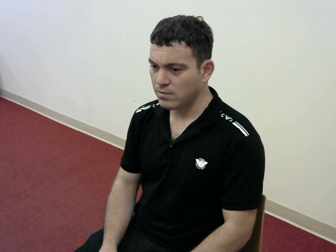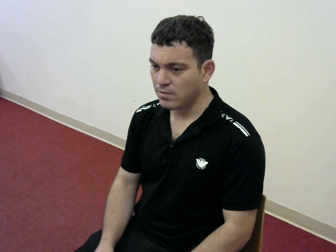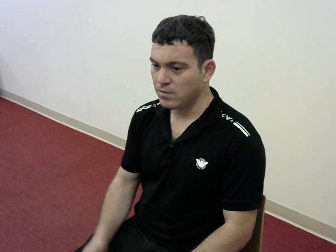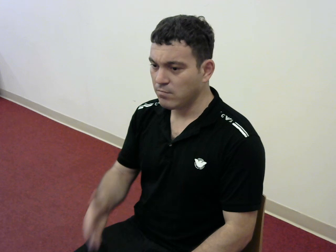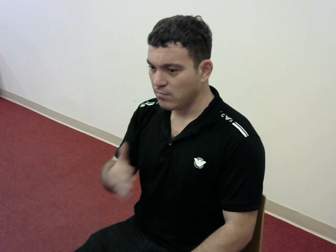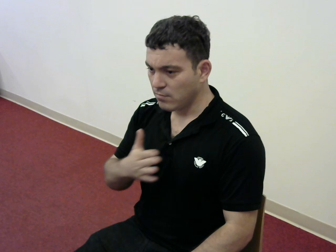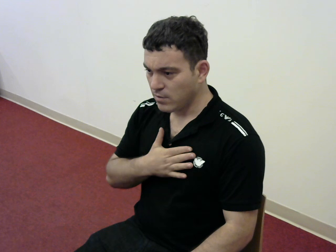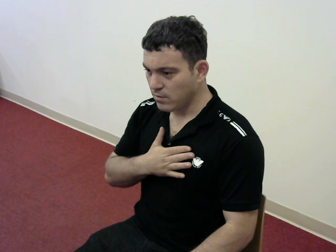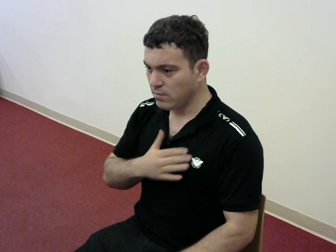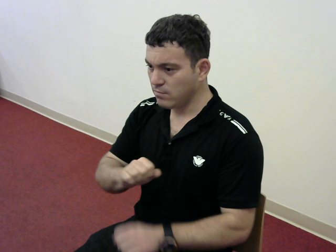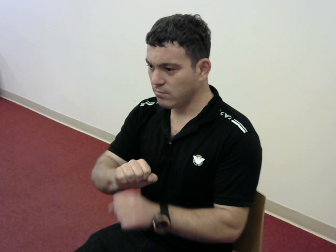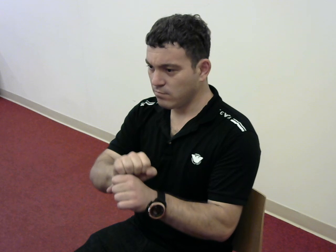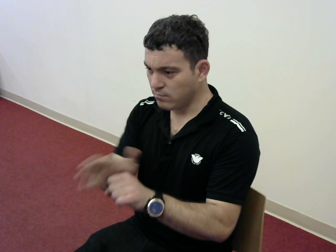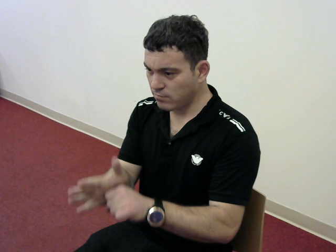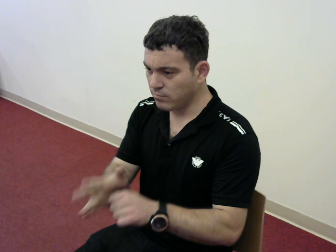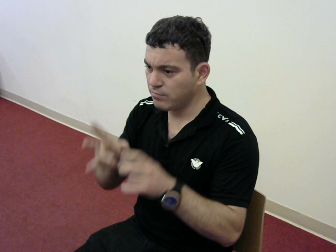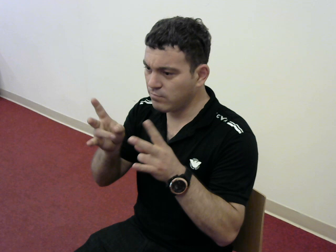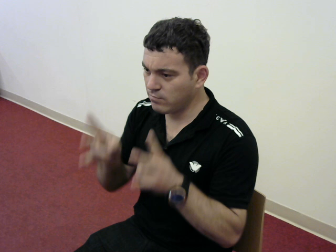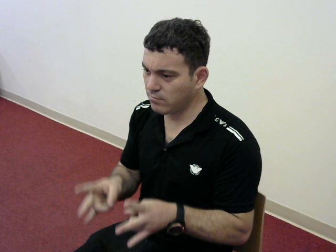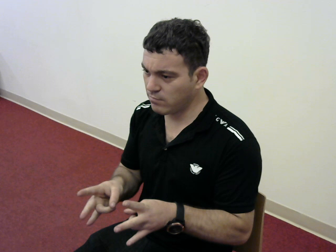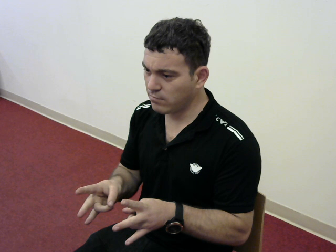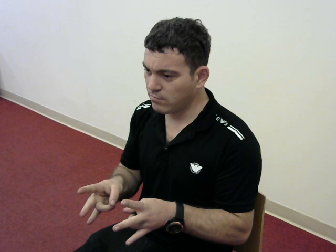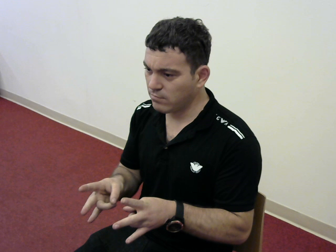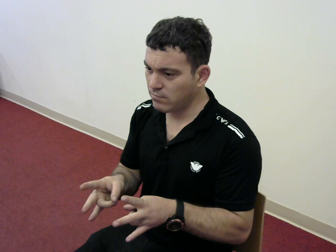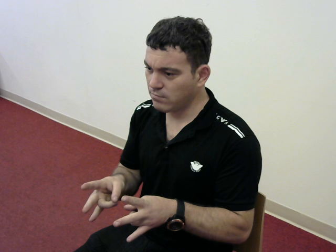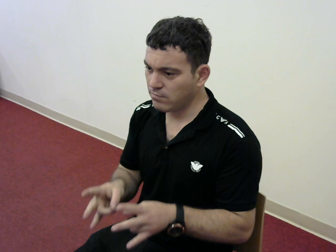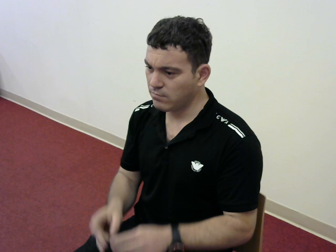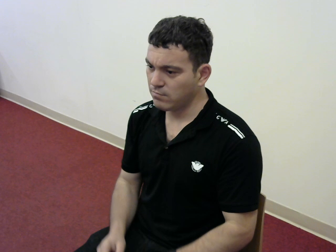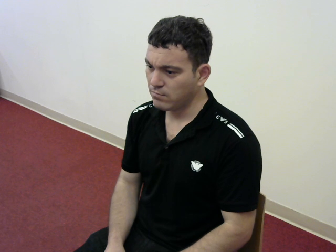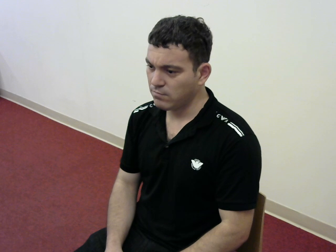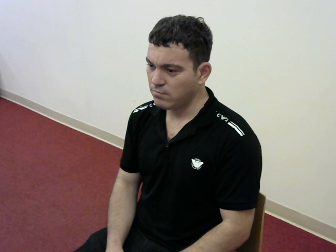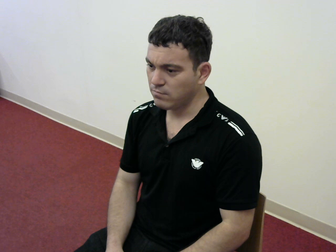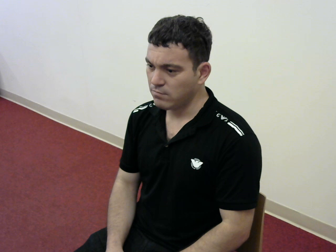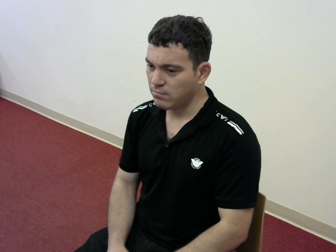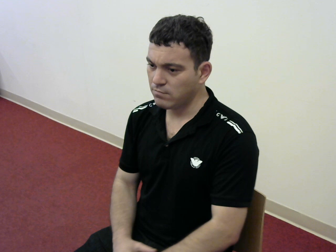Mən Covid-ə tutulmuşam